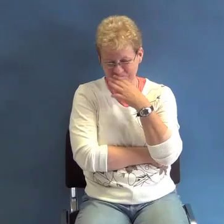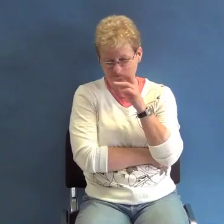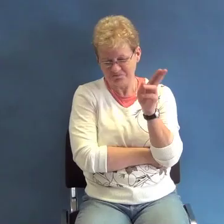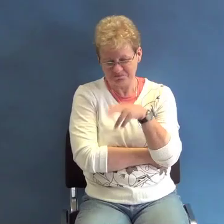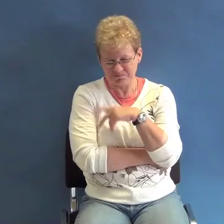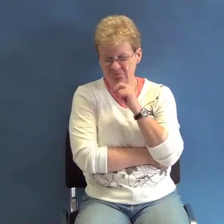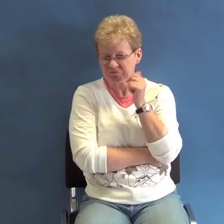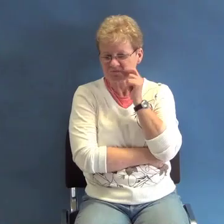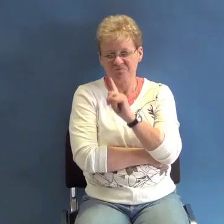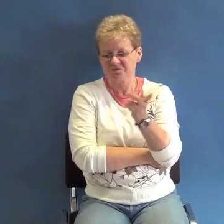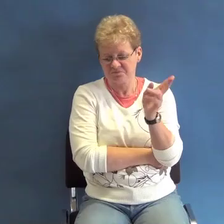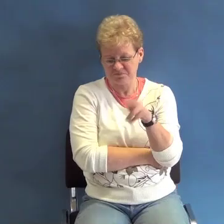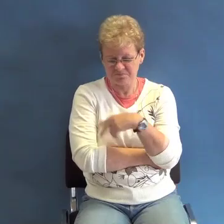Chłopcy i dziewczyny razem nie mogą być, jest zakaz.